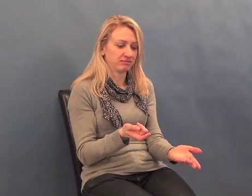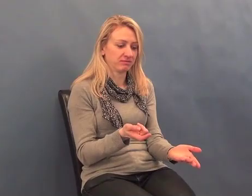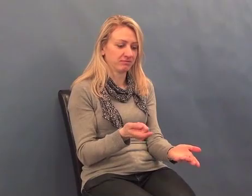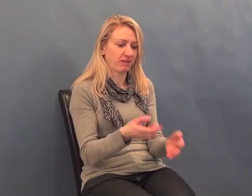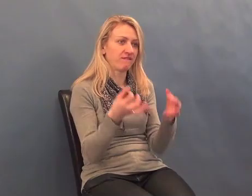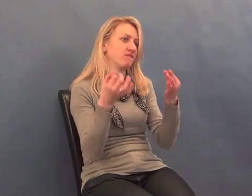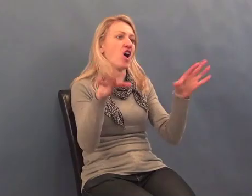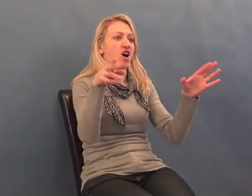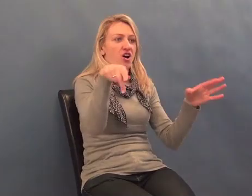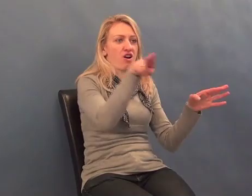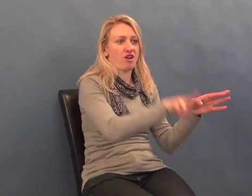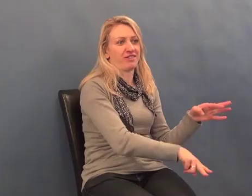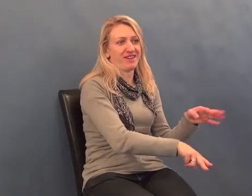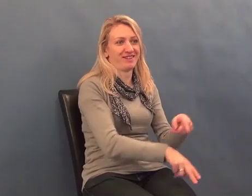Wolno spadać w przepaść.